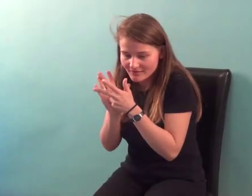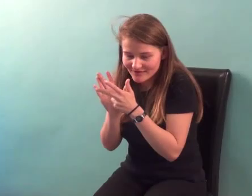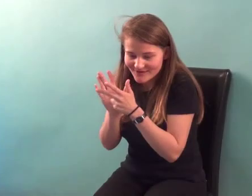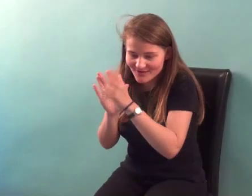Luty.